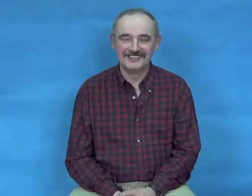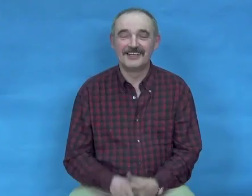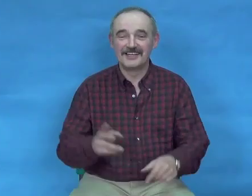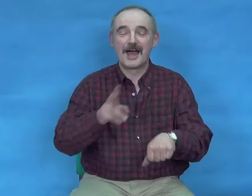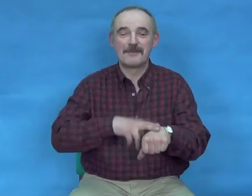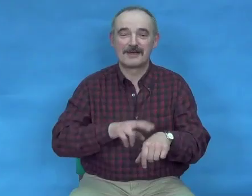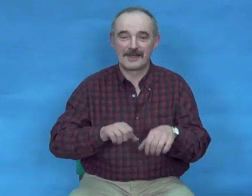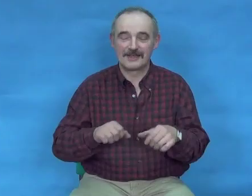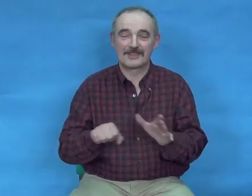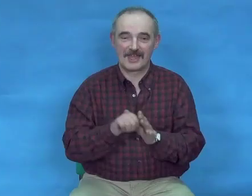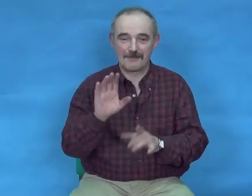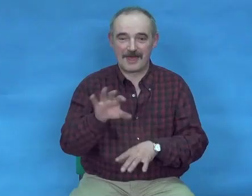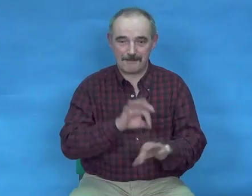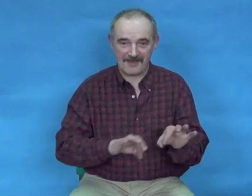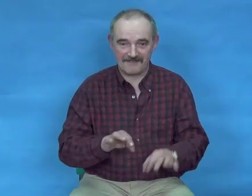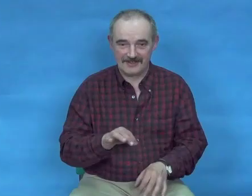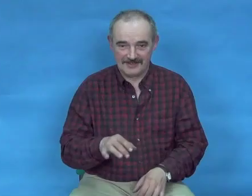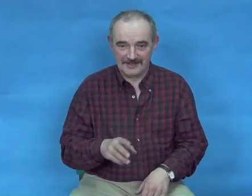Zegar do naprawy.